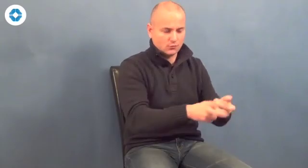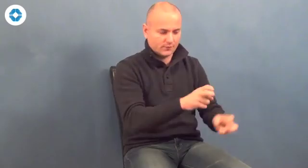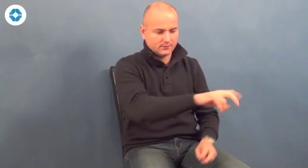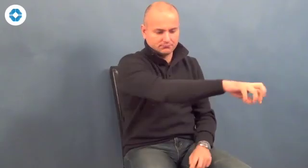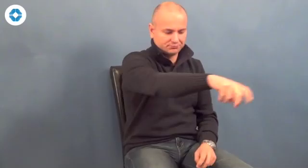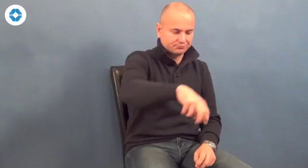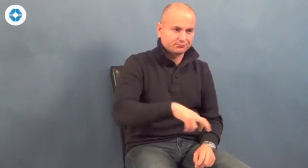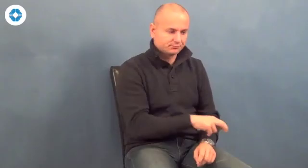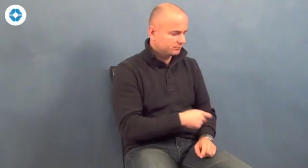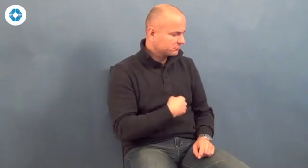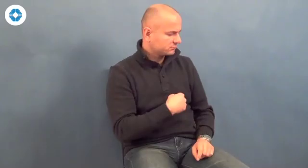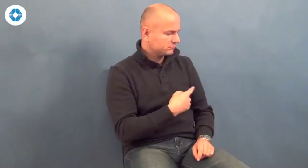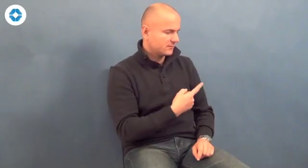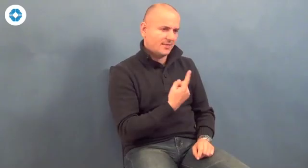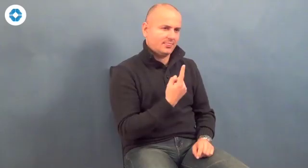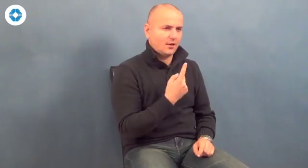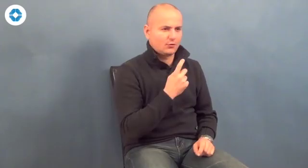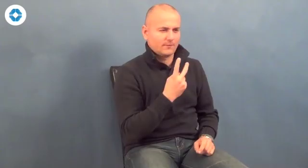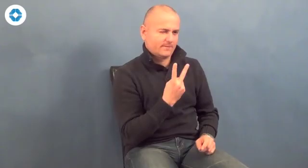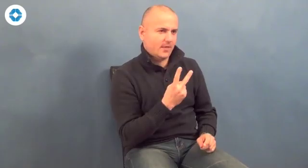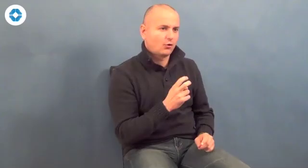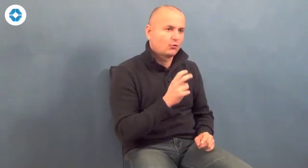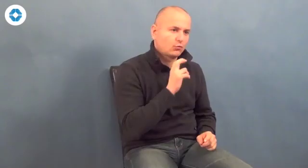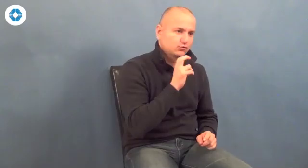Podchodzi do koszy i zastanawia się czy wziąć jedną, czy dwie gruszki.